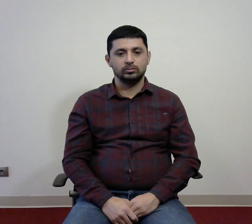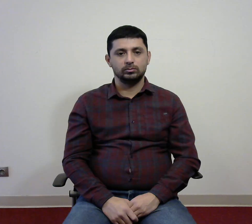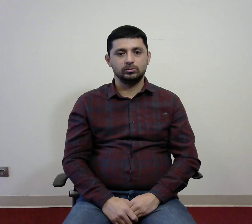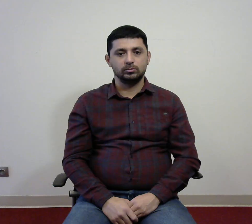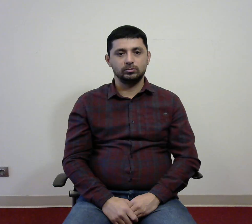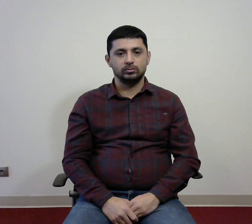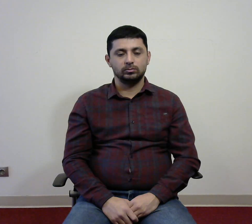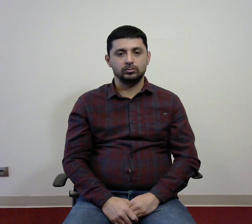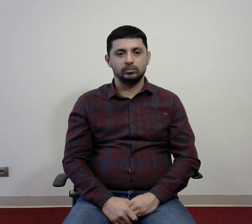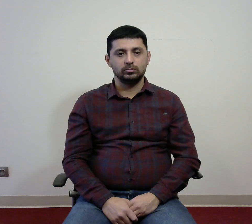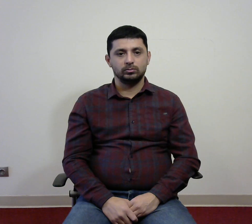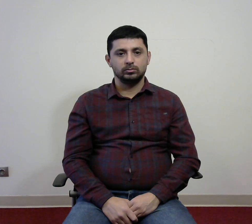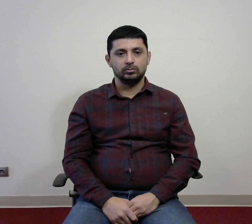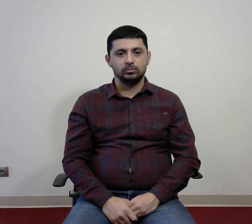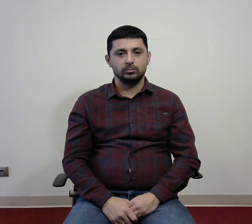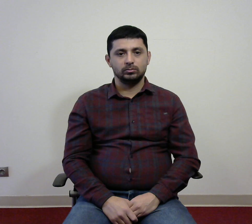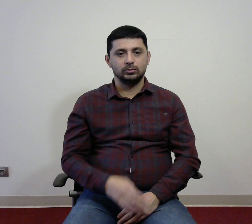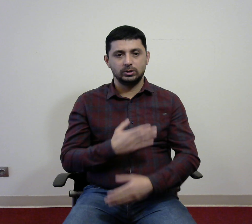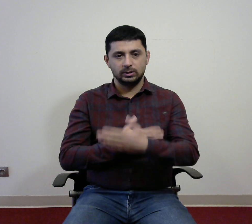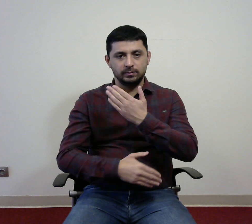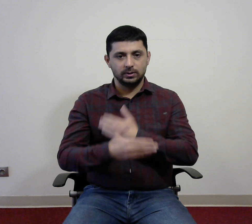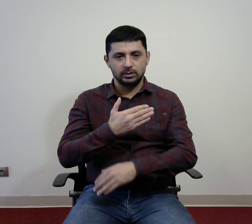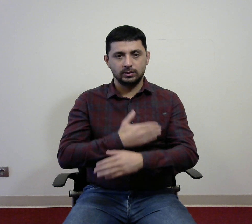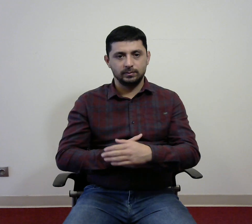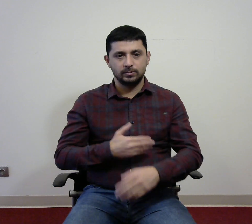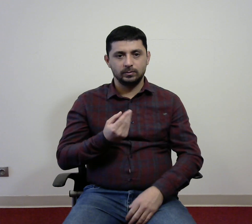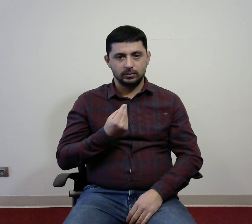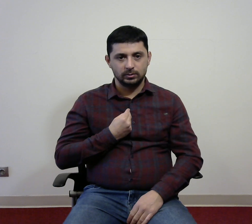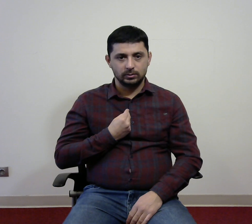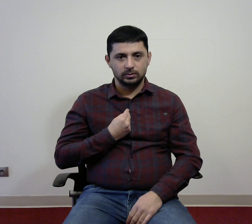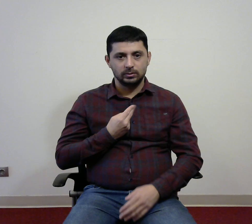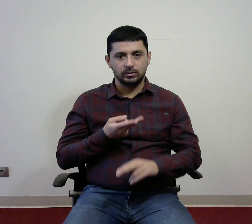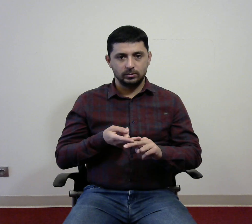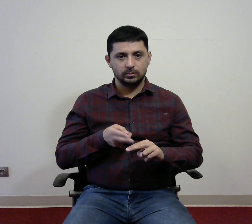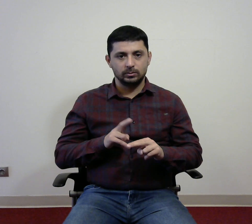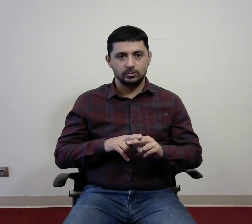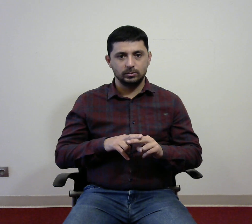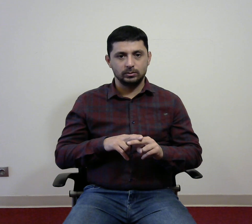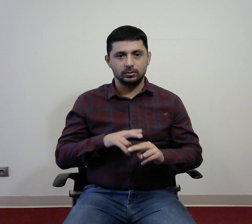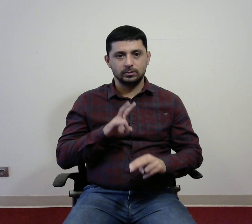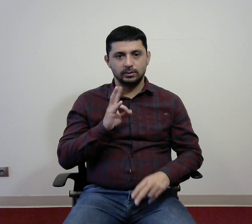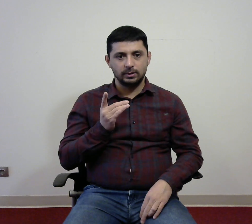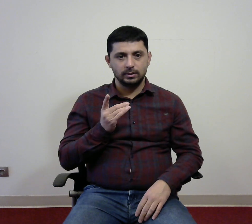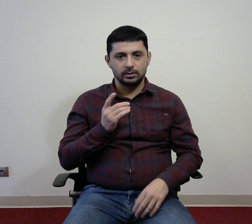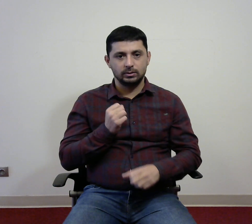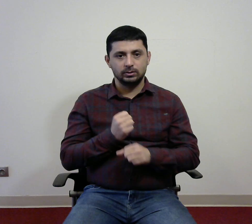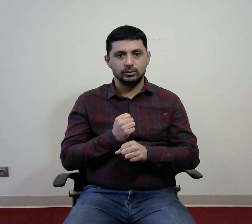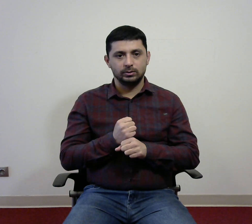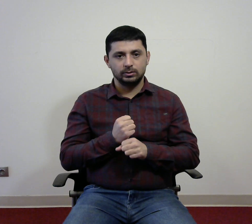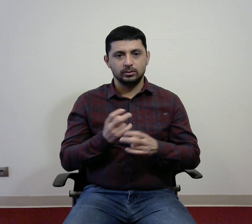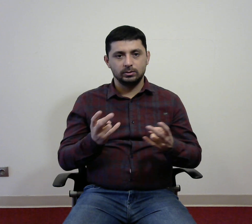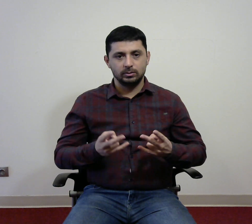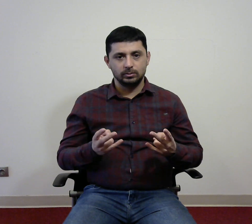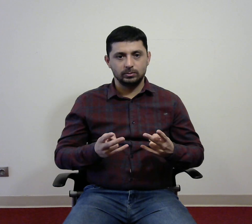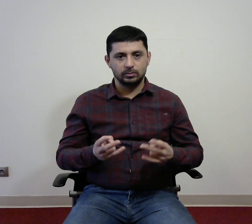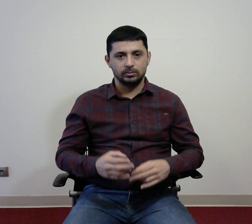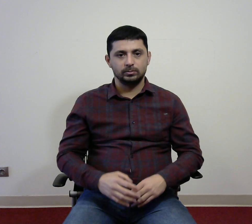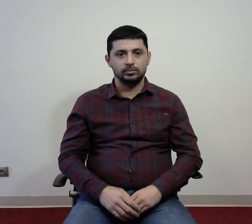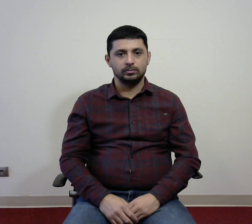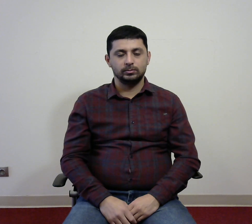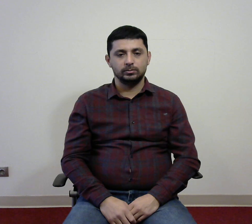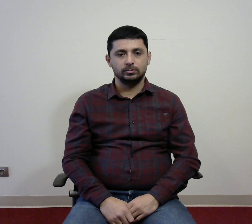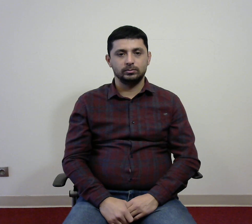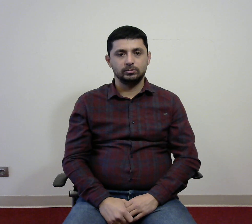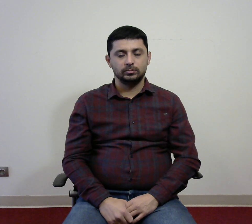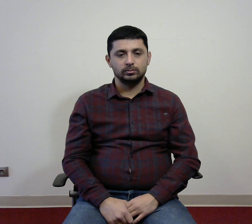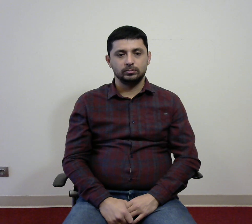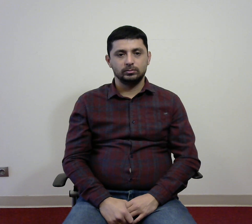Əlilliyin təyin olunması üçün nə etmək lazımdır?